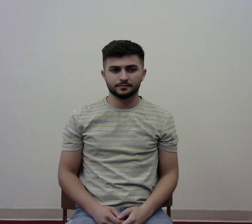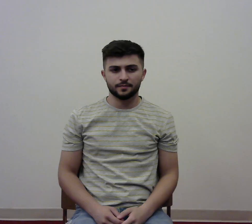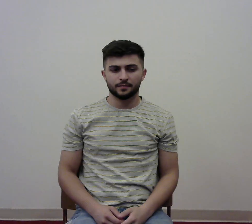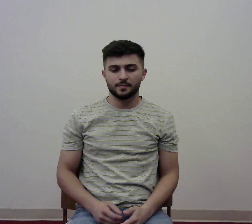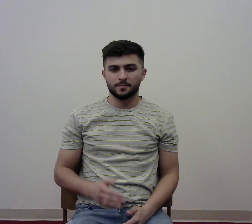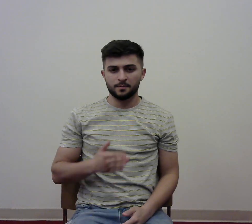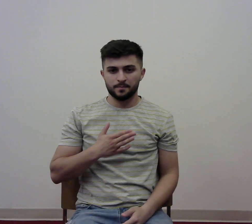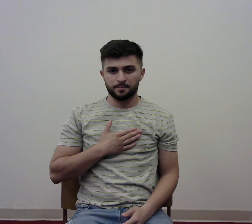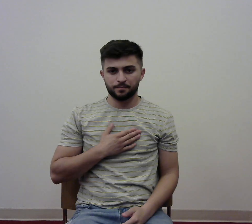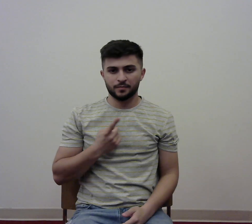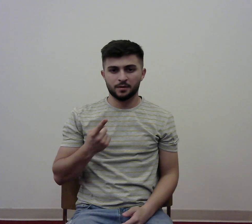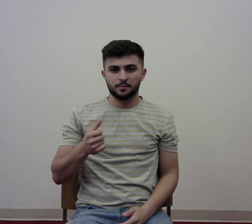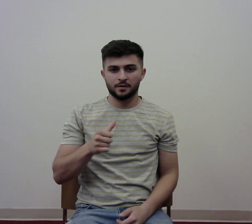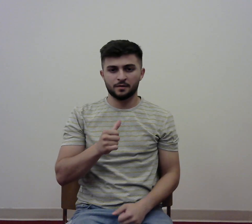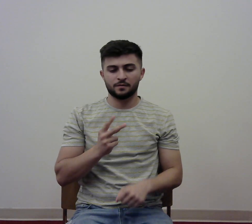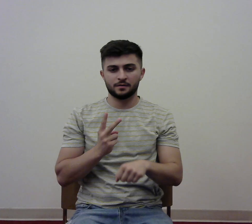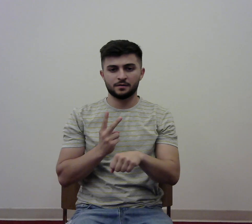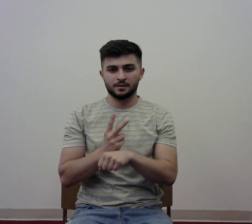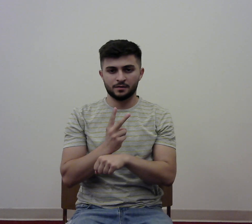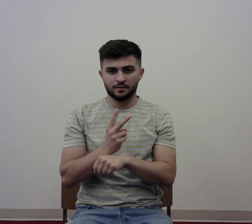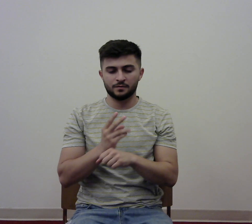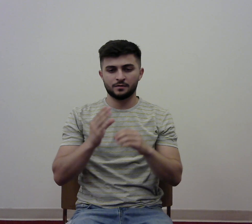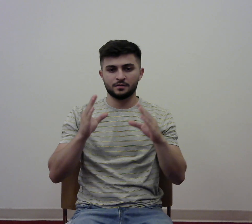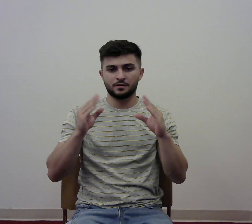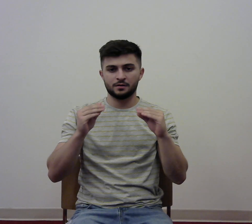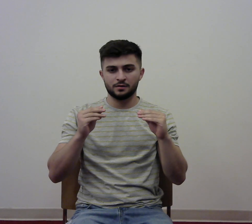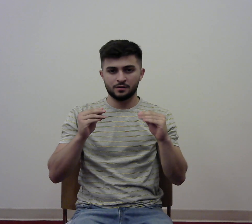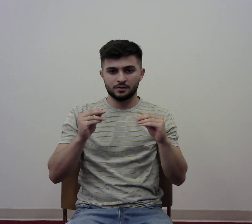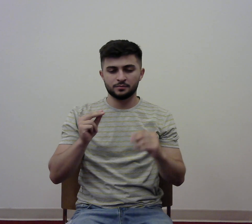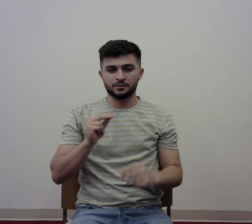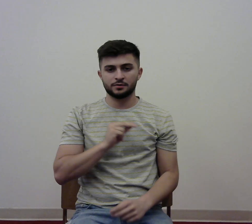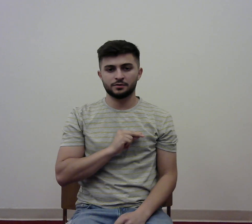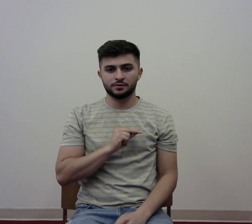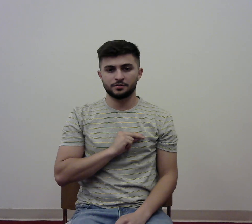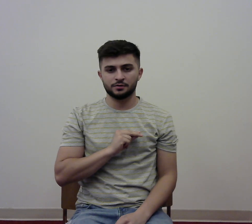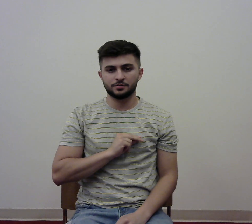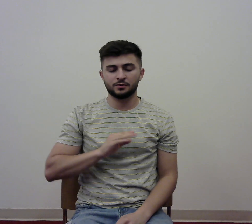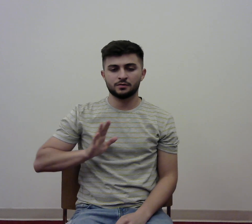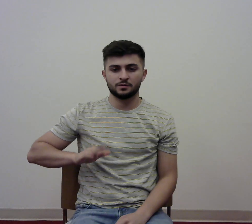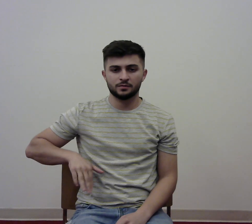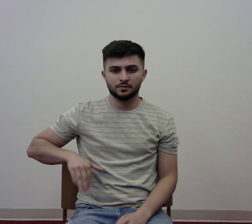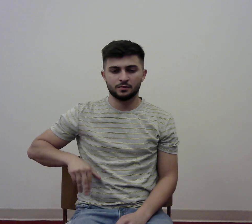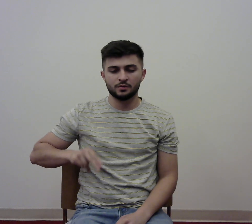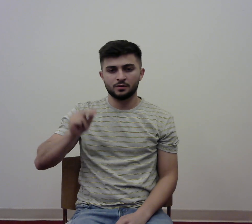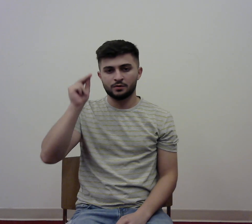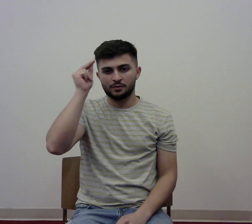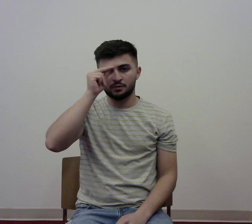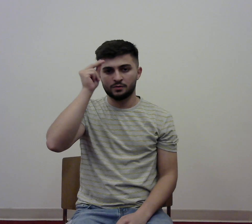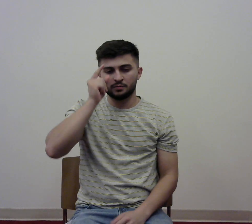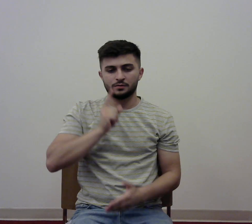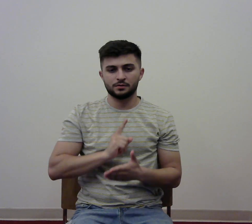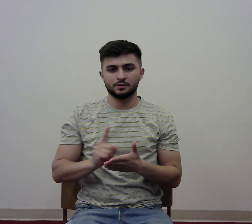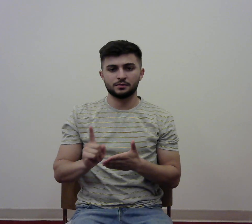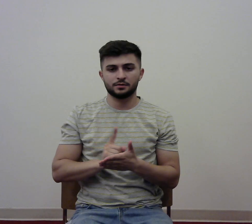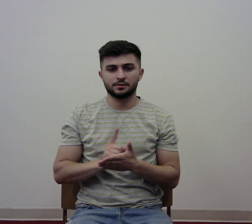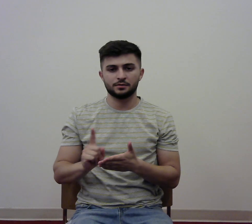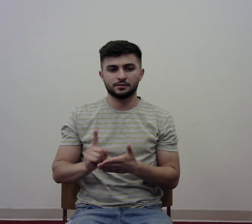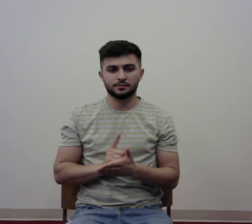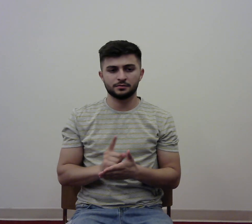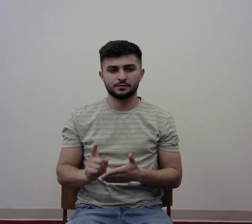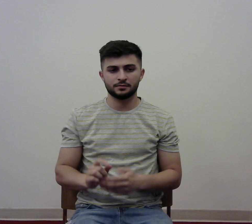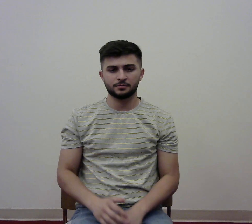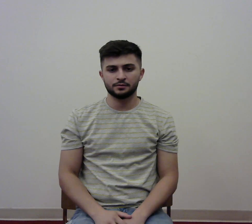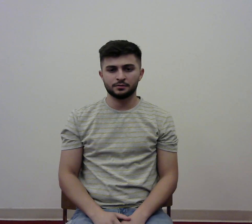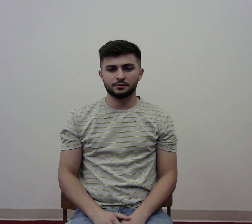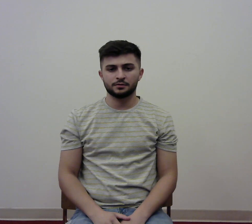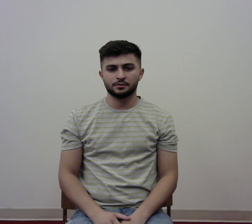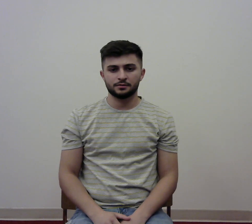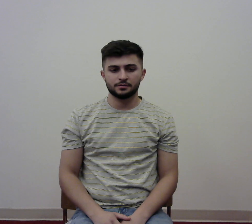Mən həftədə 2 dəfə axşam işdən sonra kursa gedirəm